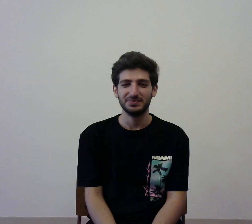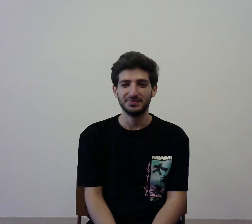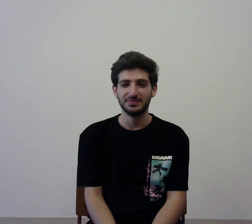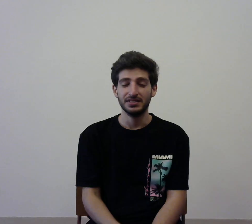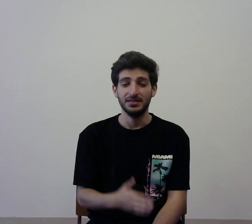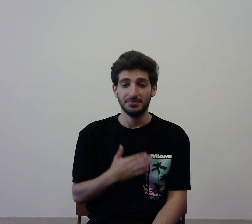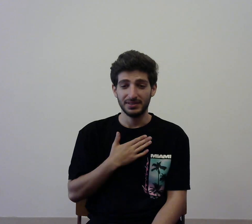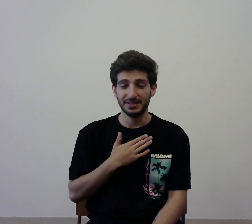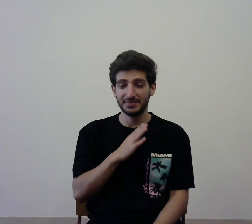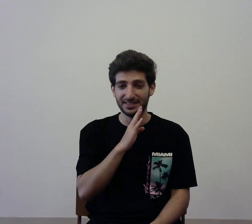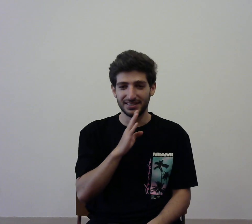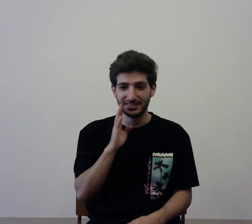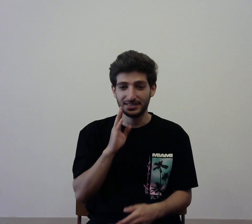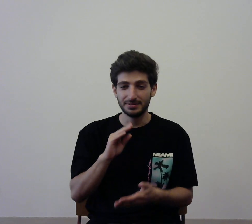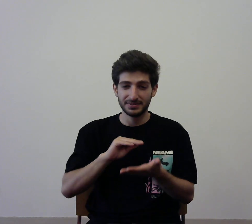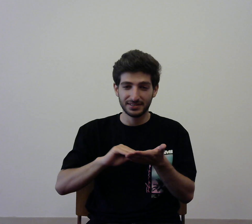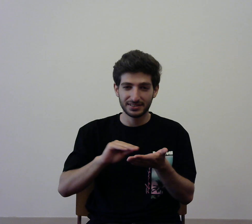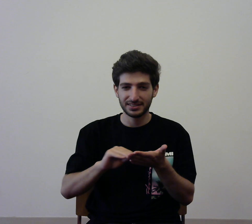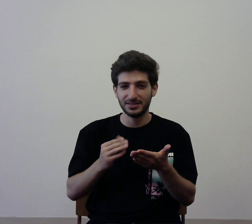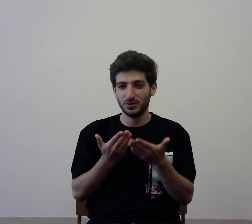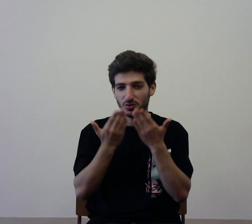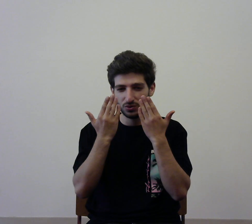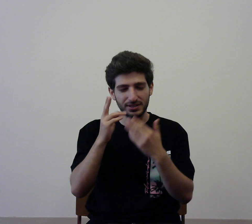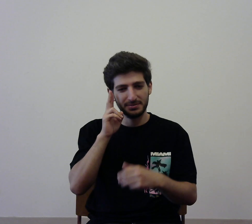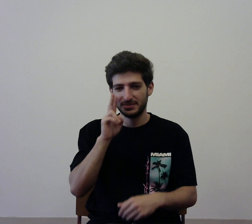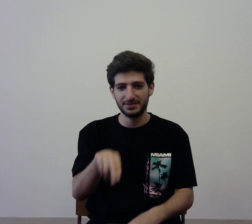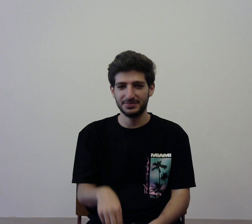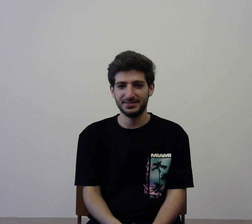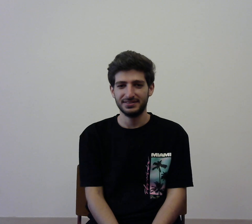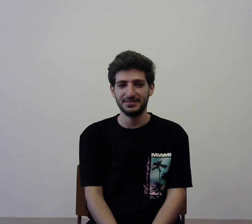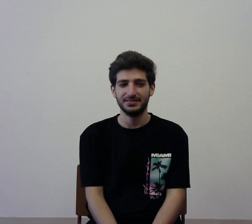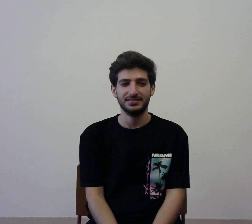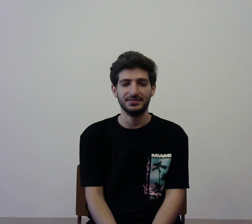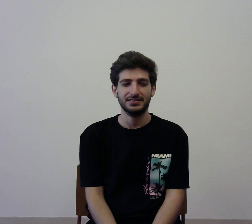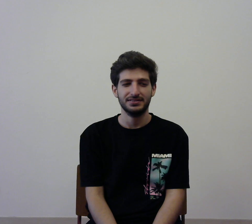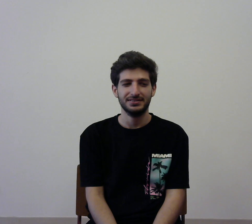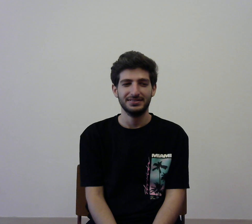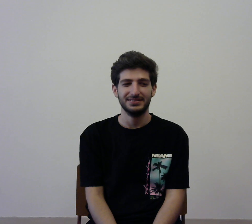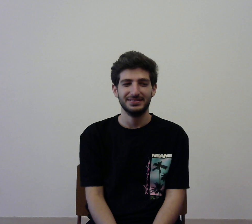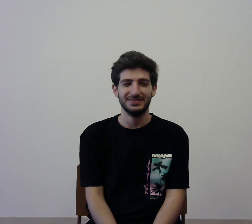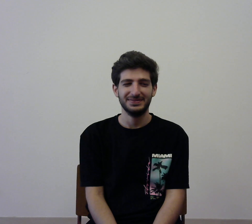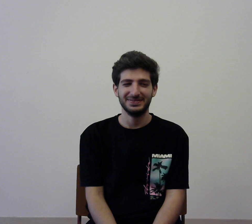Mənim anam yazıb-oxuya bilmir